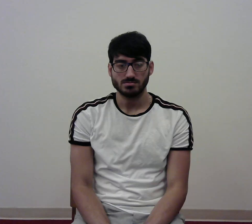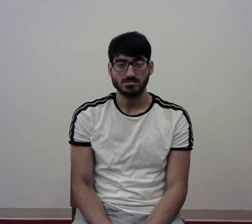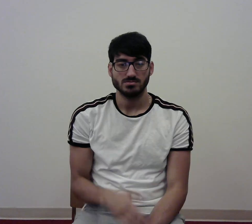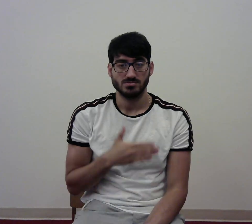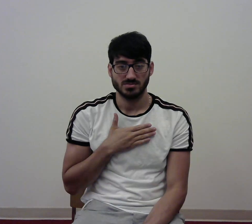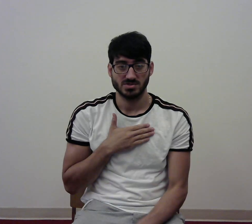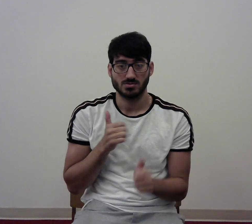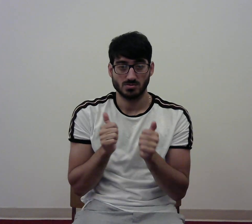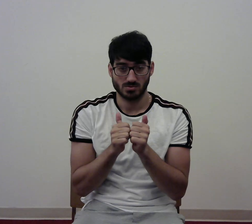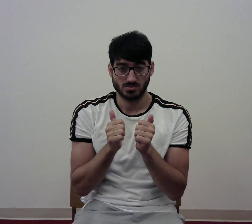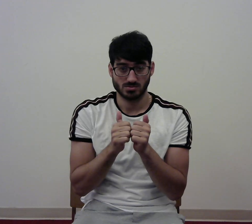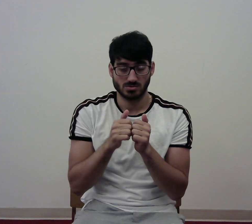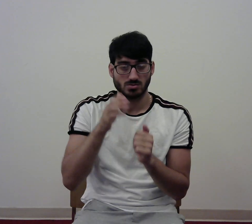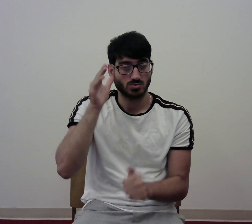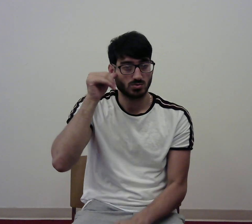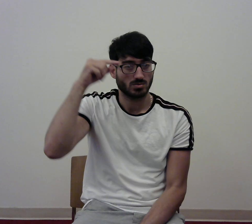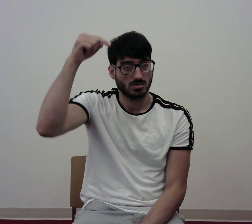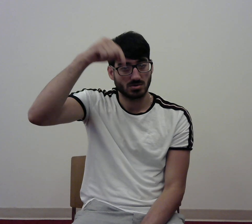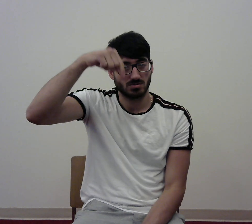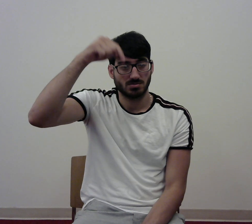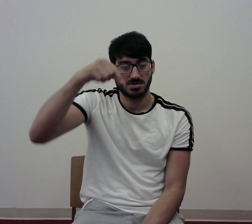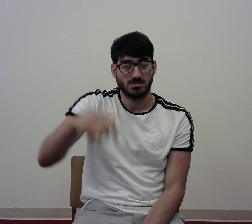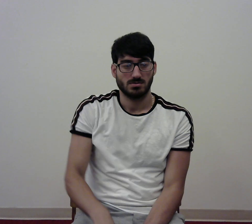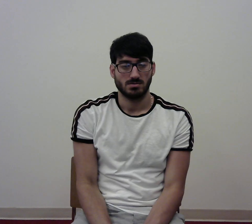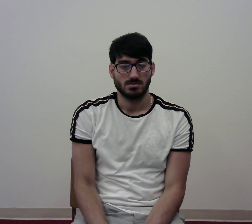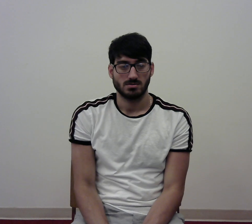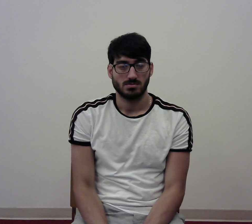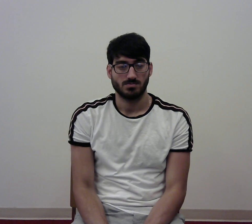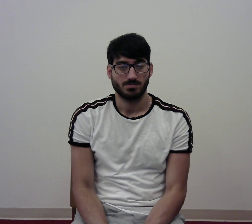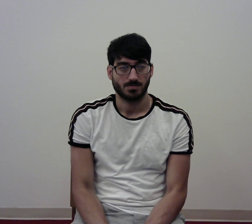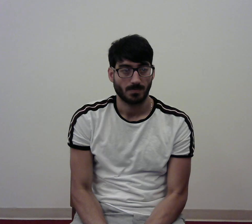Bizə qonşudan su damır